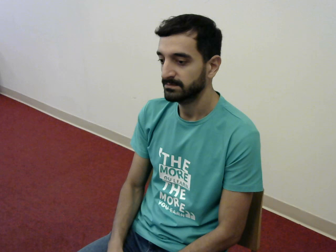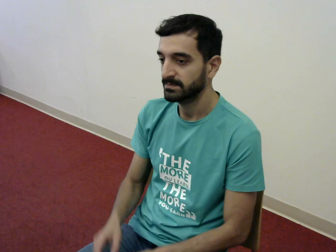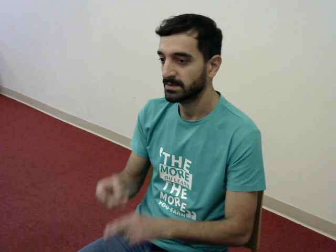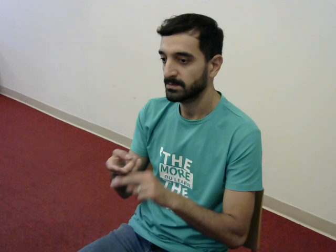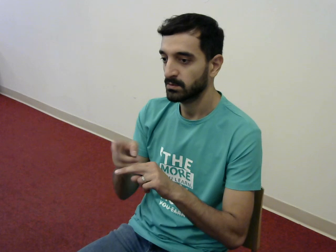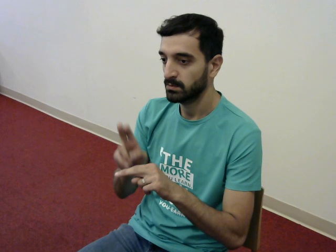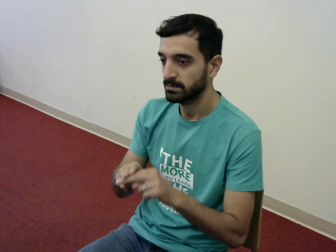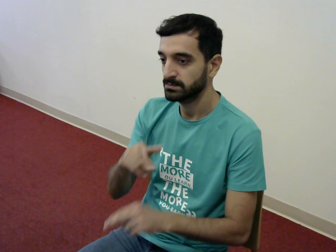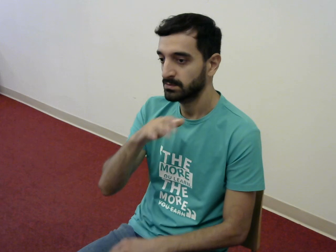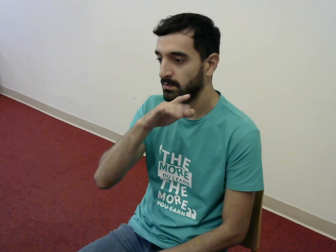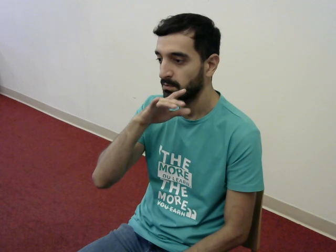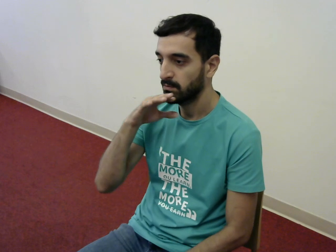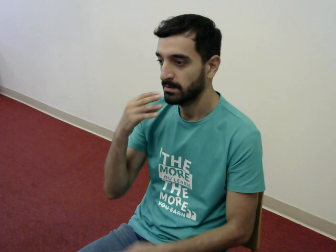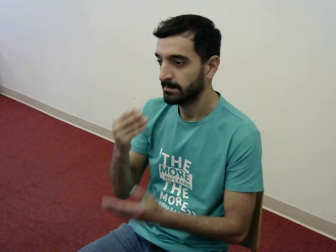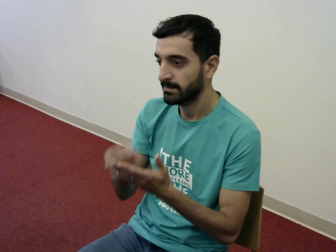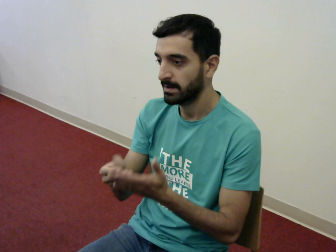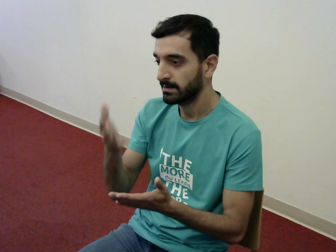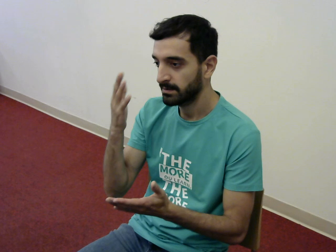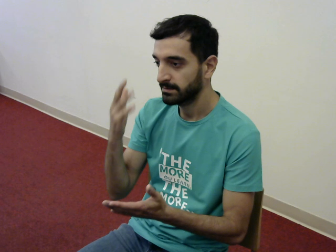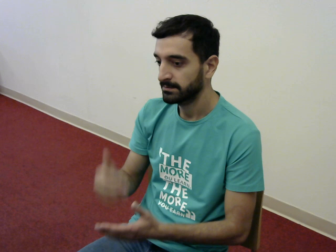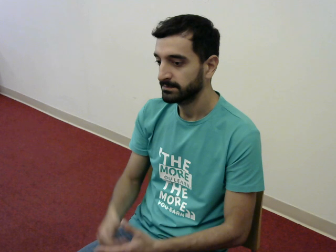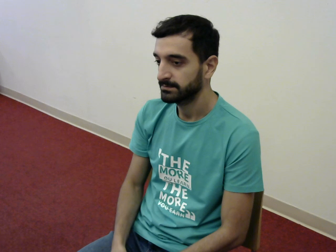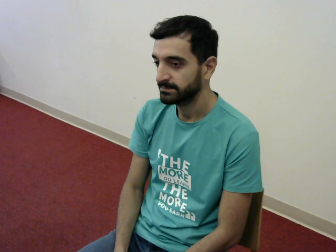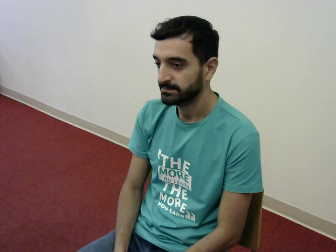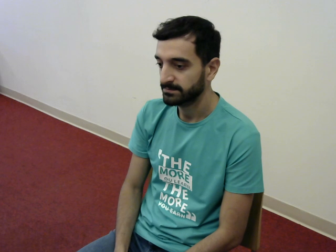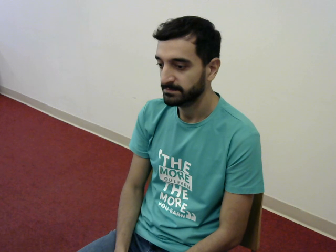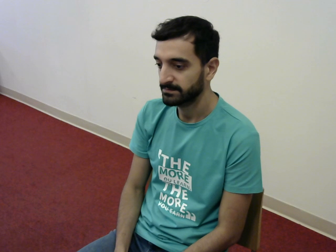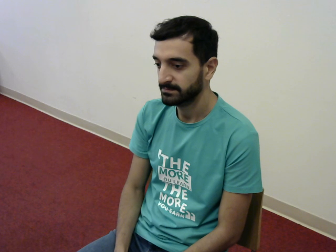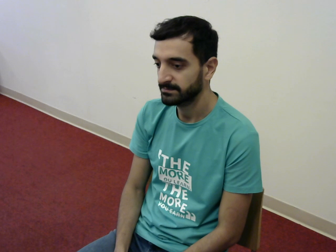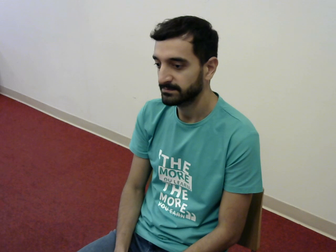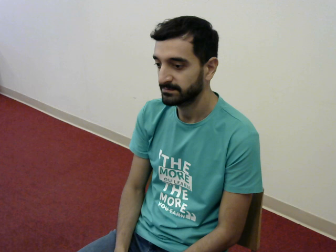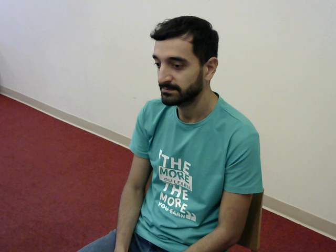Bu çox bahadır